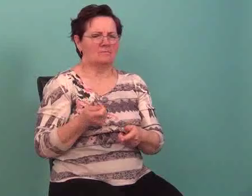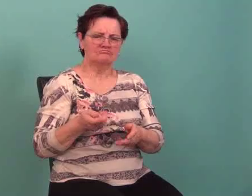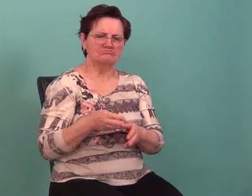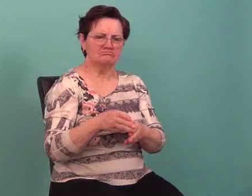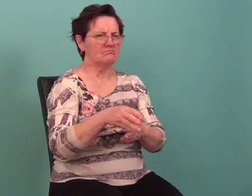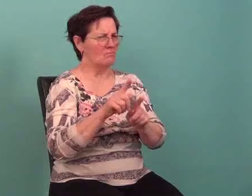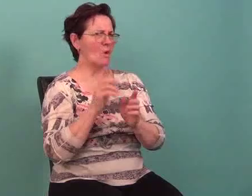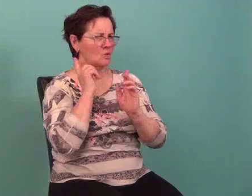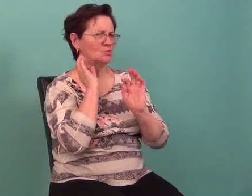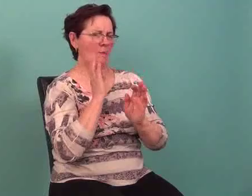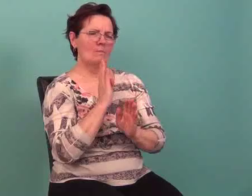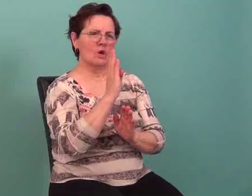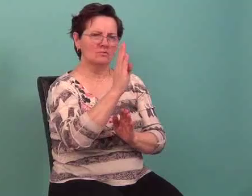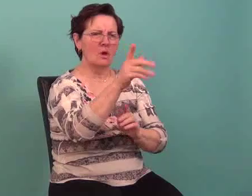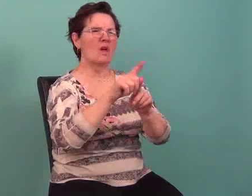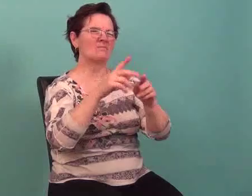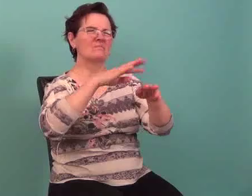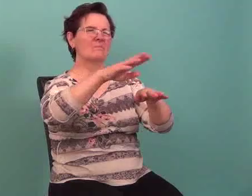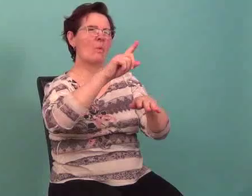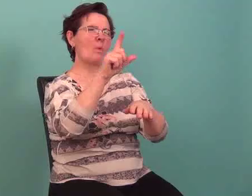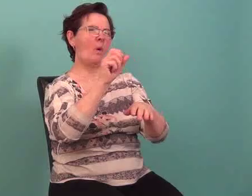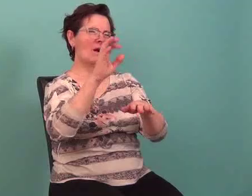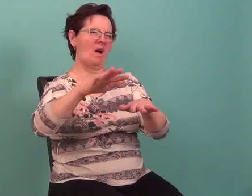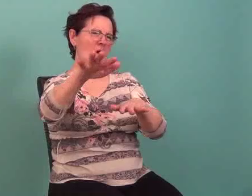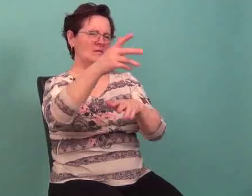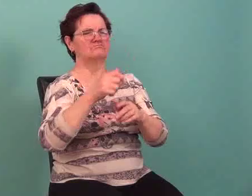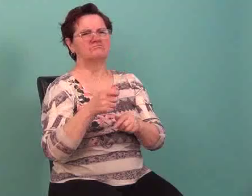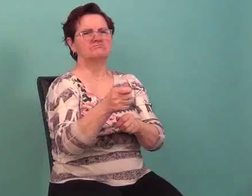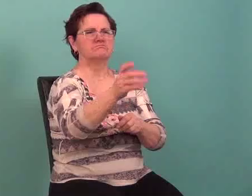Szli prosto przez łąkę.